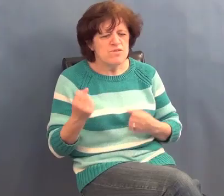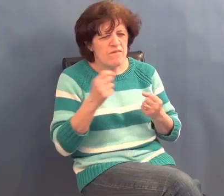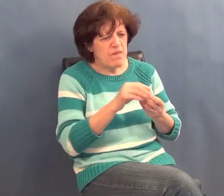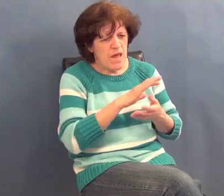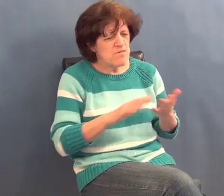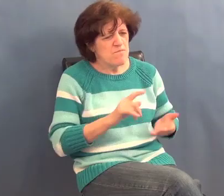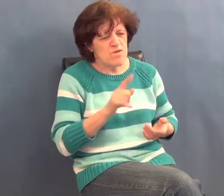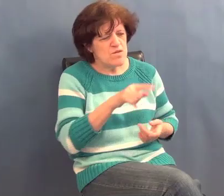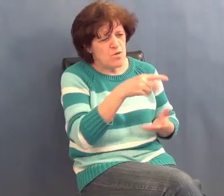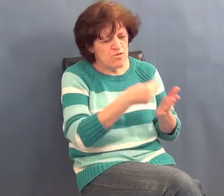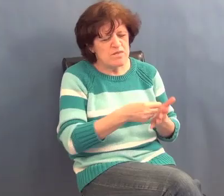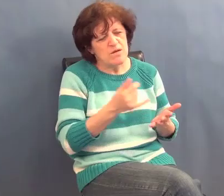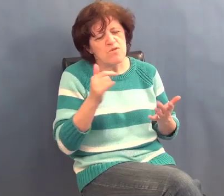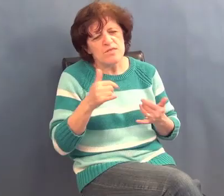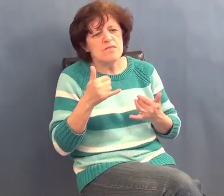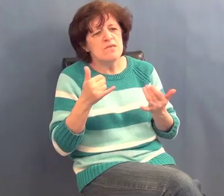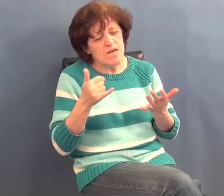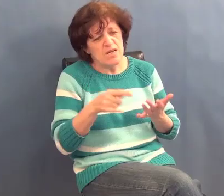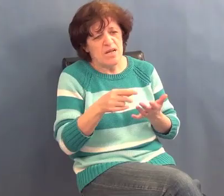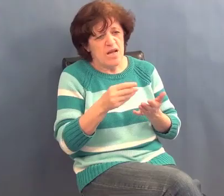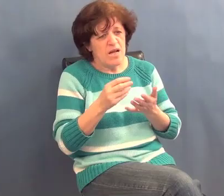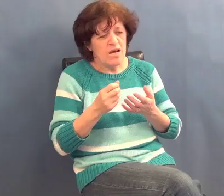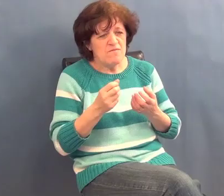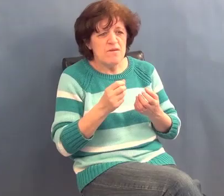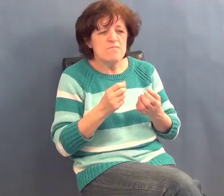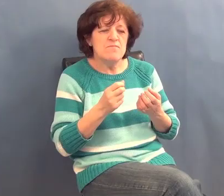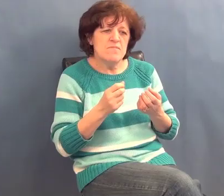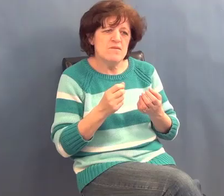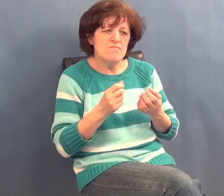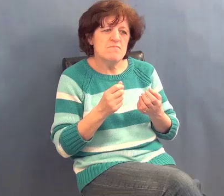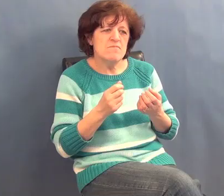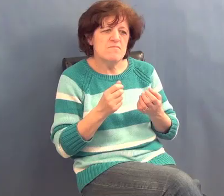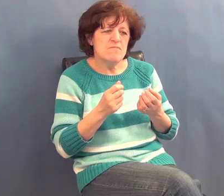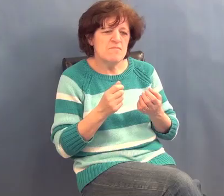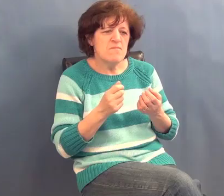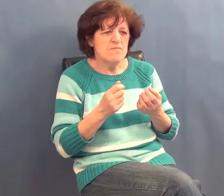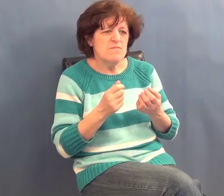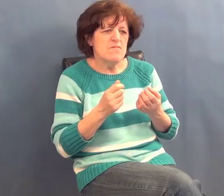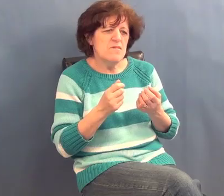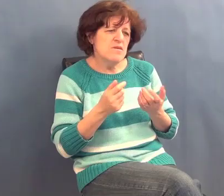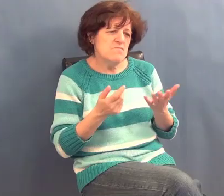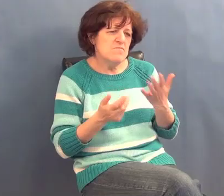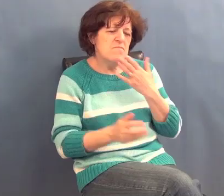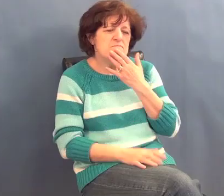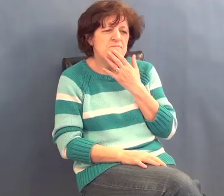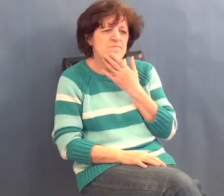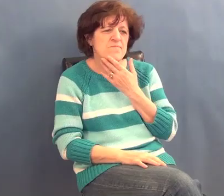Bo dowóz będzie darmowy, właśnie, że nie, więc musi zapłacić.